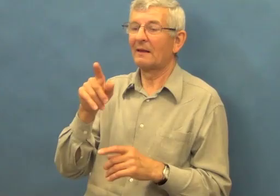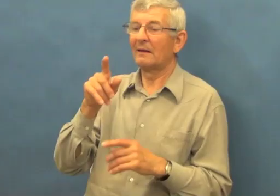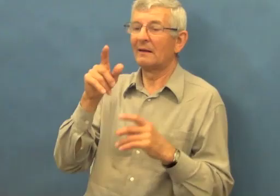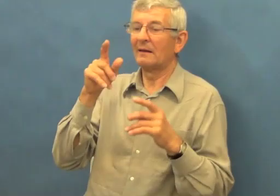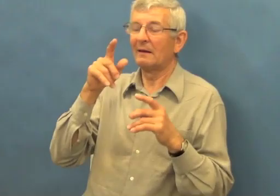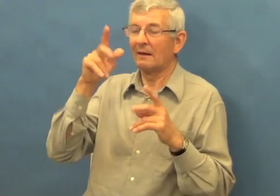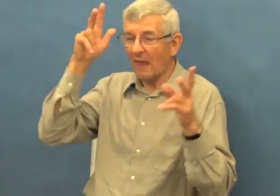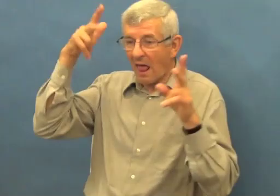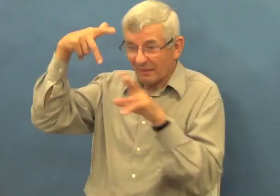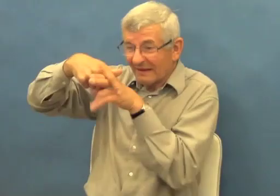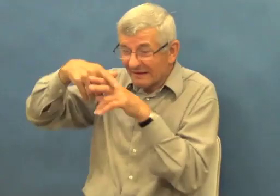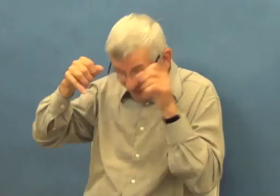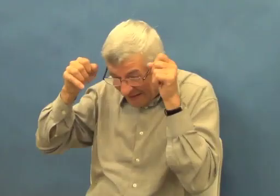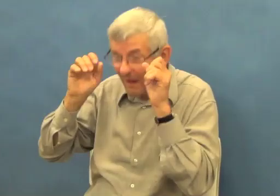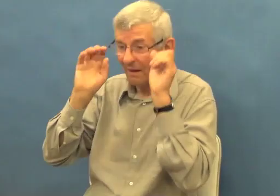Chłopiec niesiony jest przez jelenia.